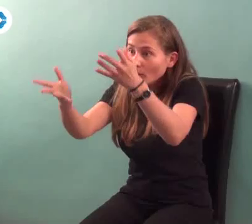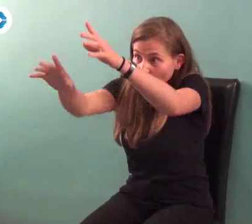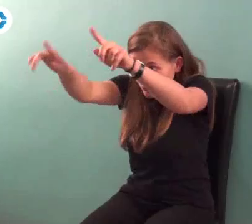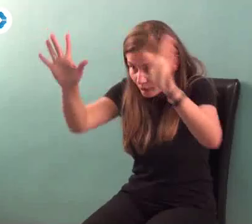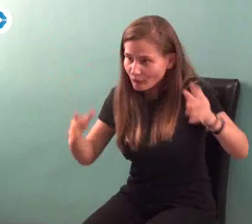Dobra.